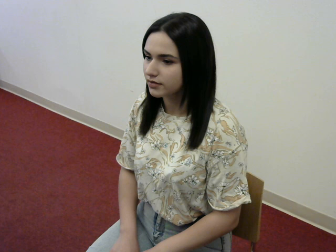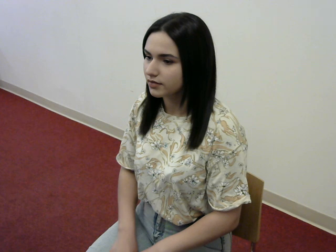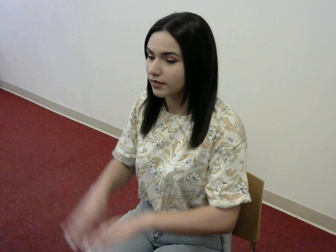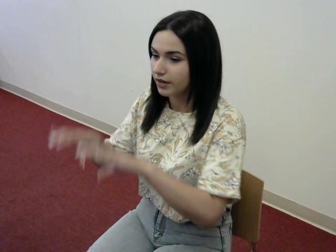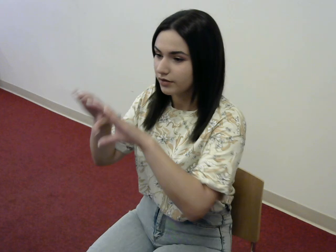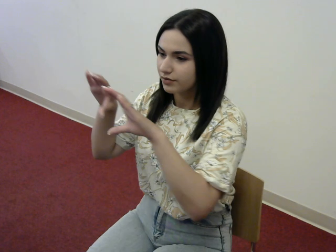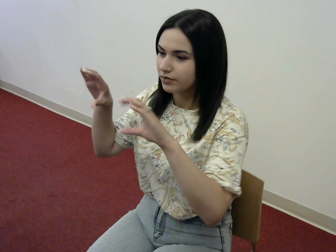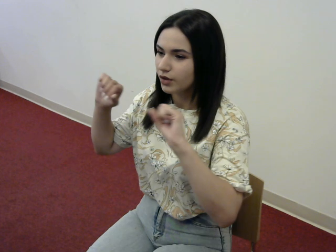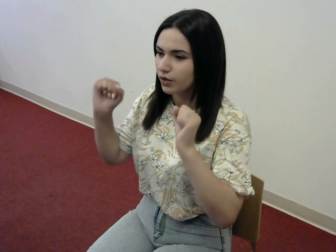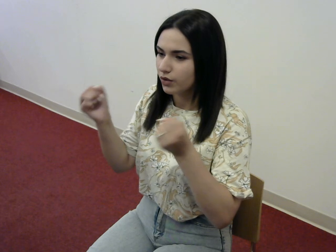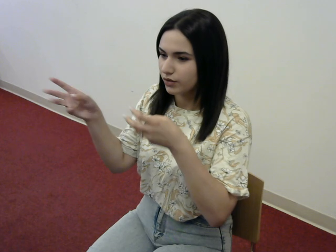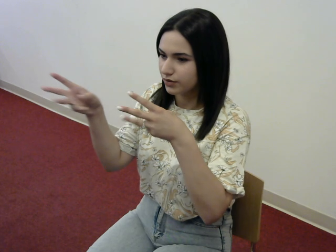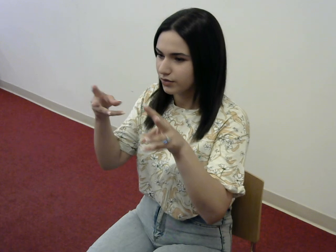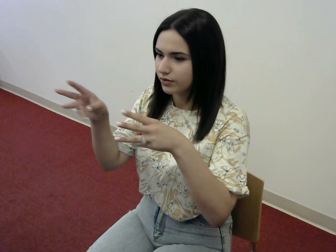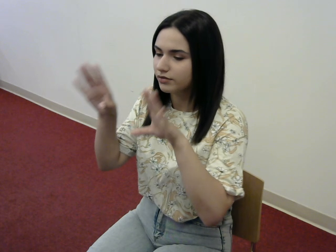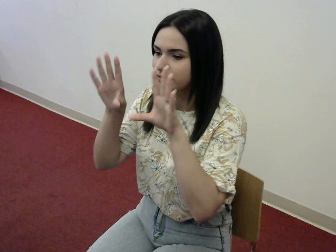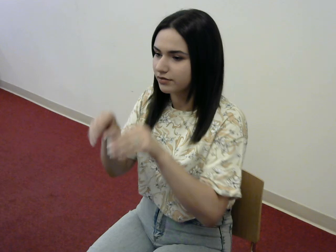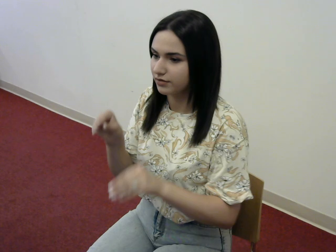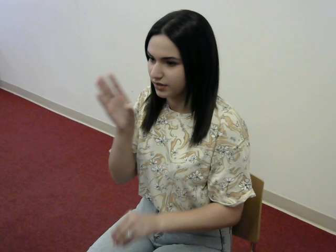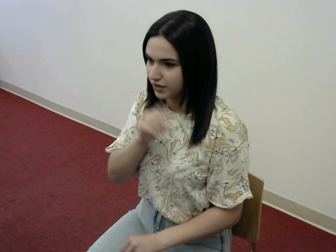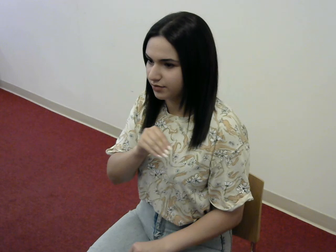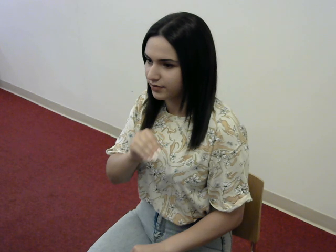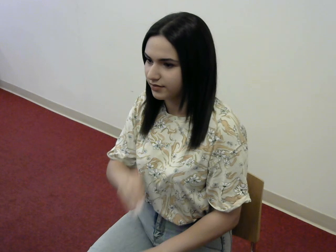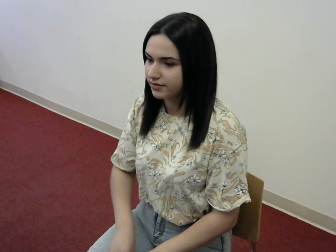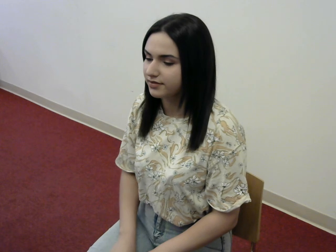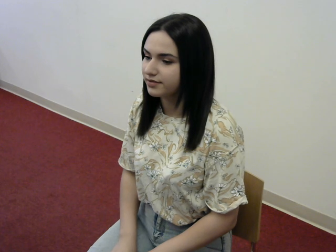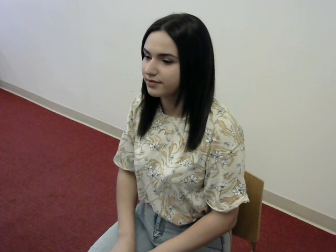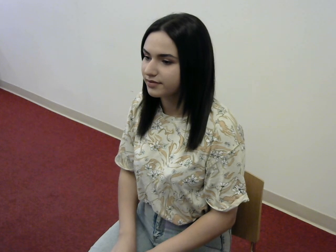Kondisioneri söndürə bilərsinizmi?